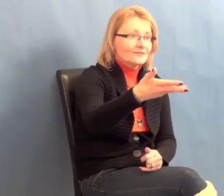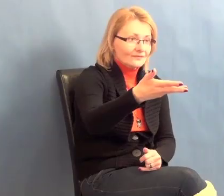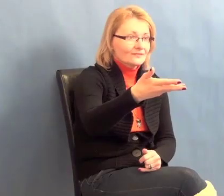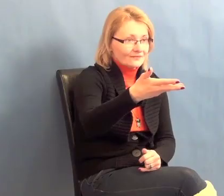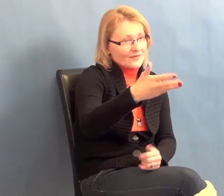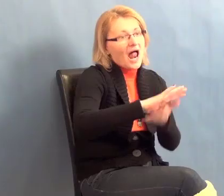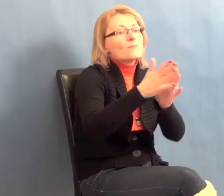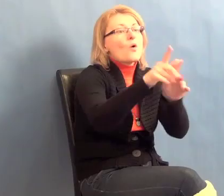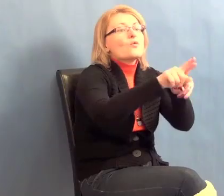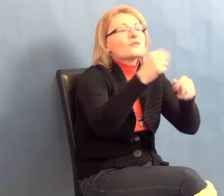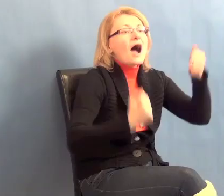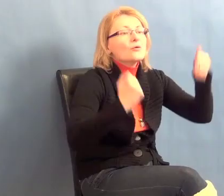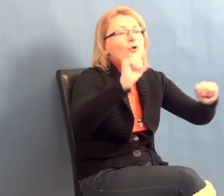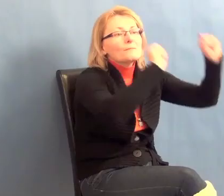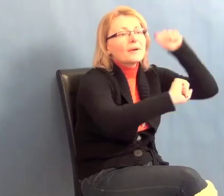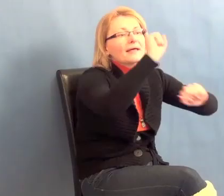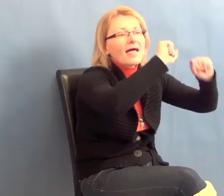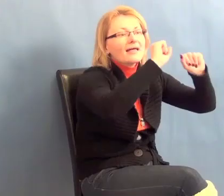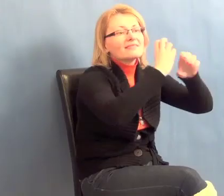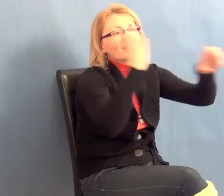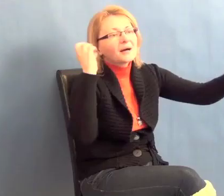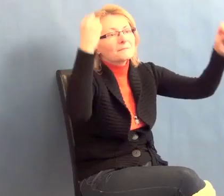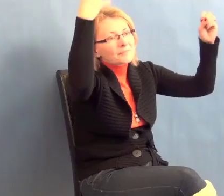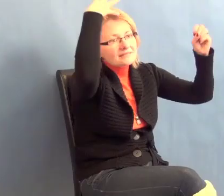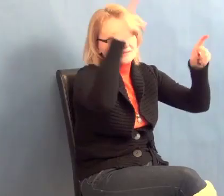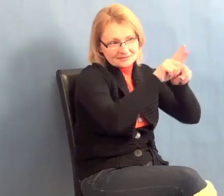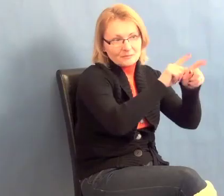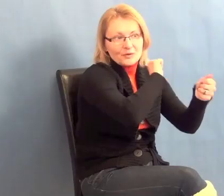Może jest jakaś myjnia wspólna dla aut i koni, akurat tutaj im nie wolno.